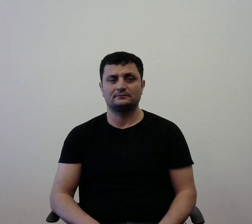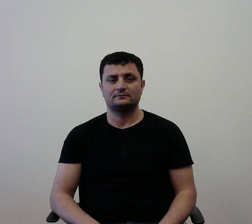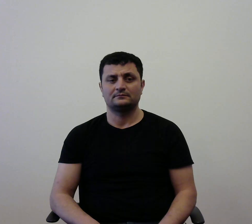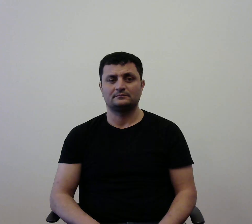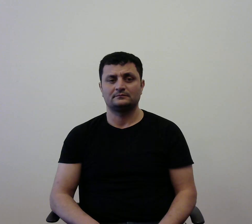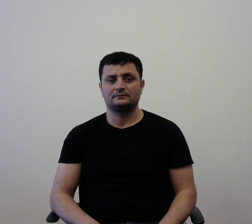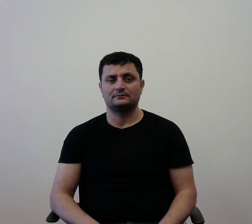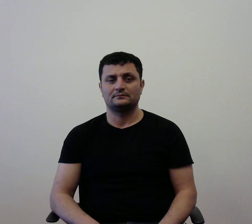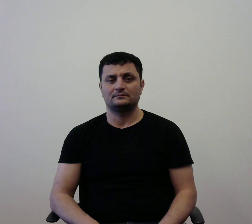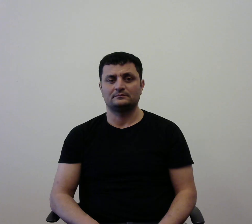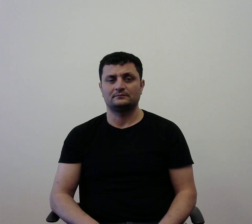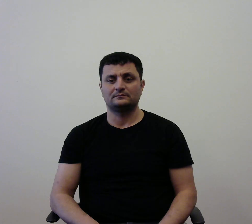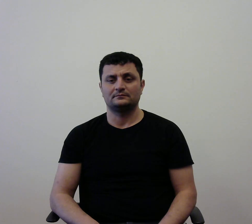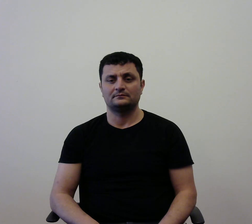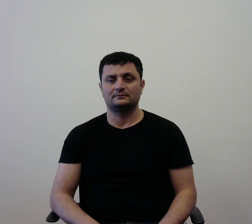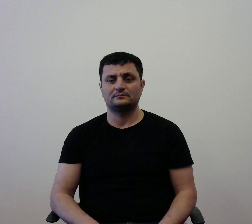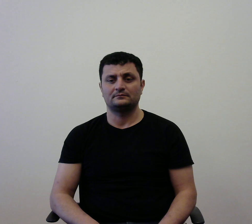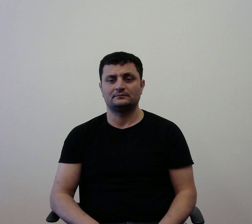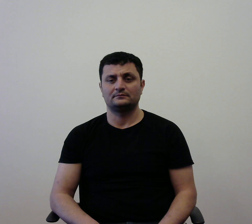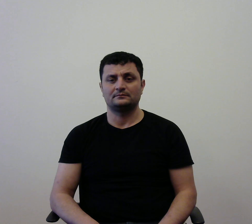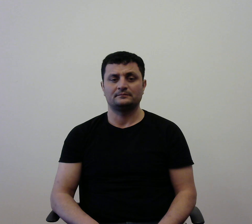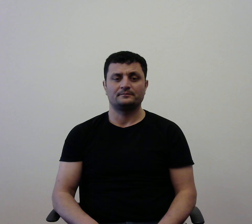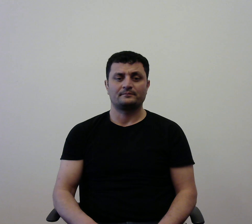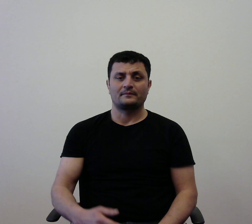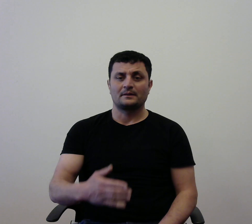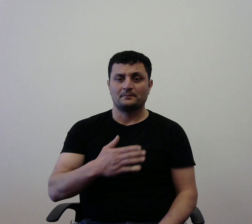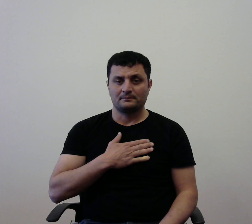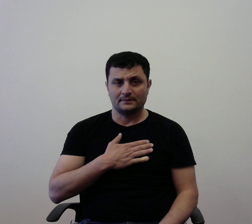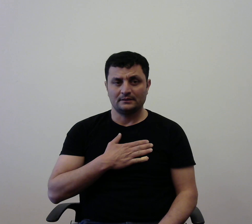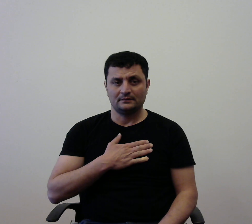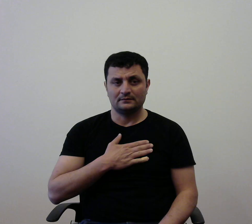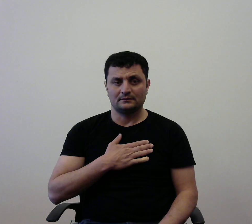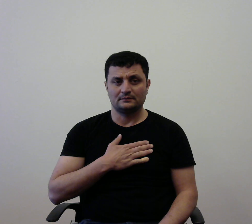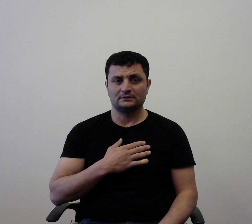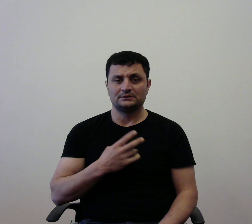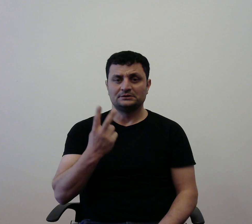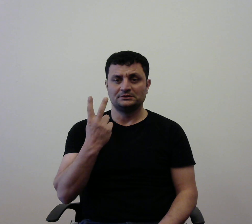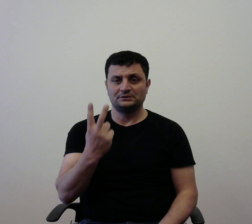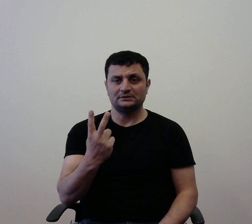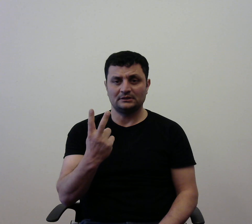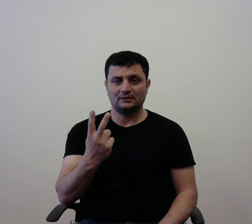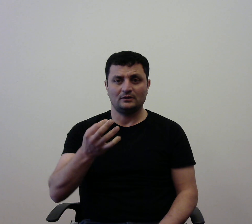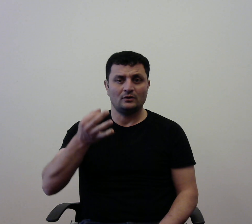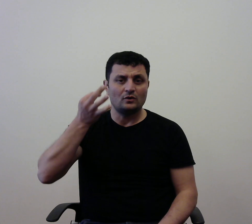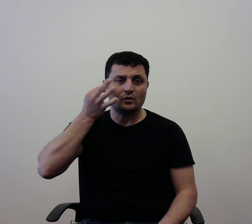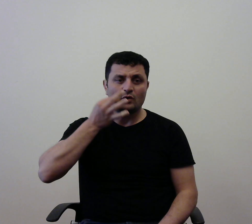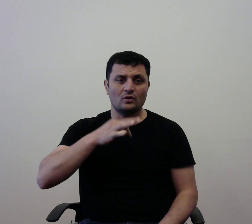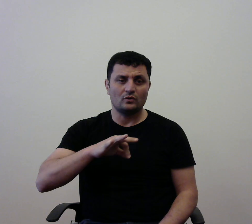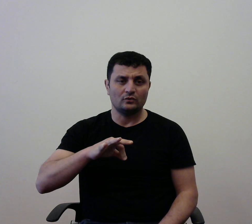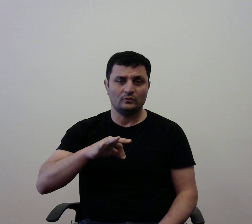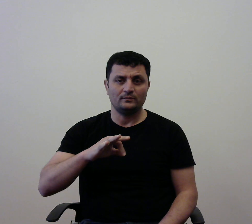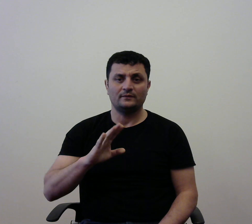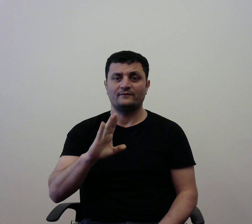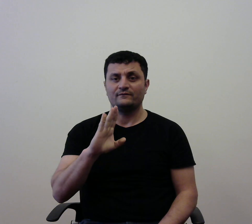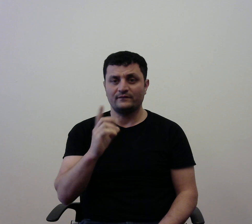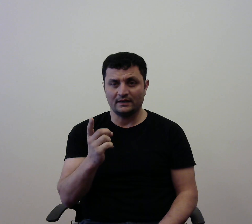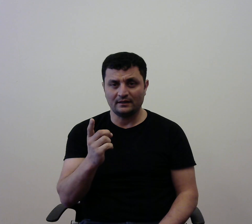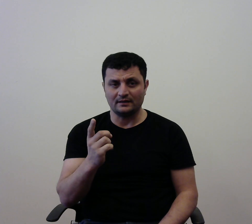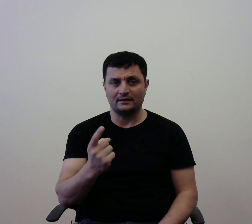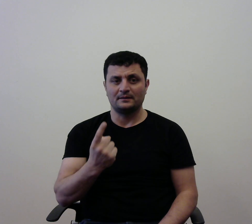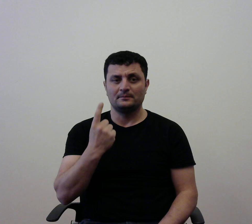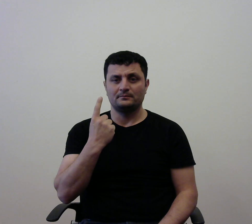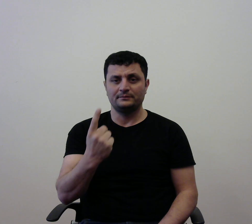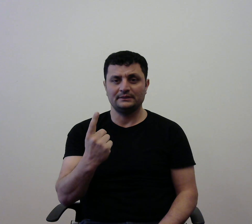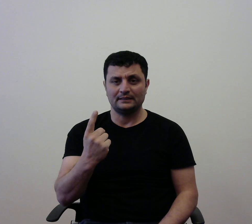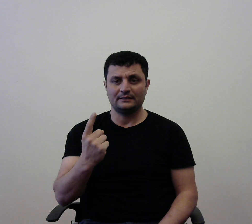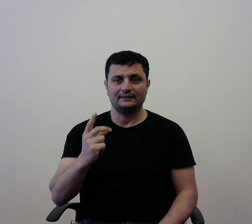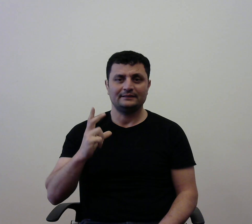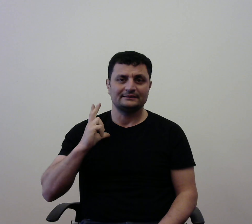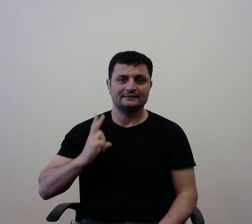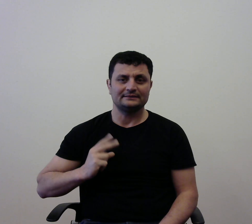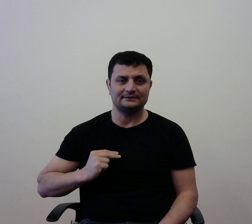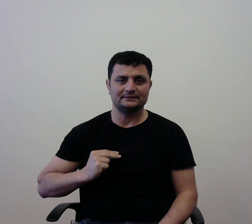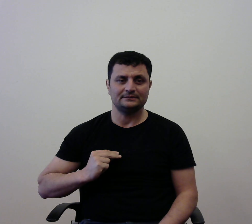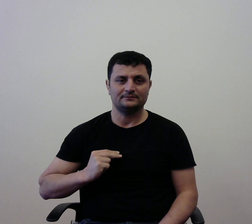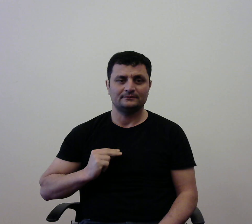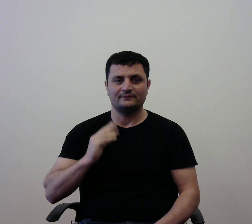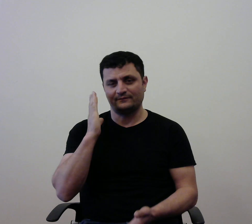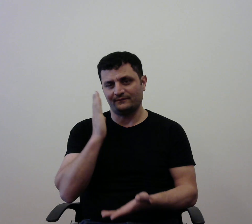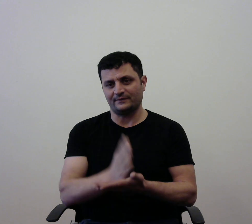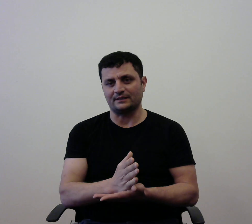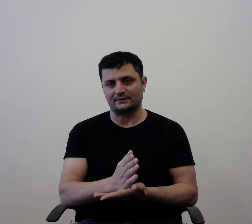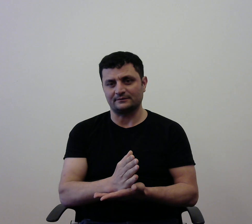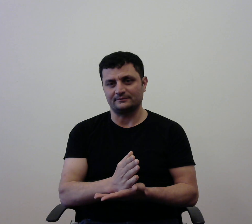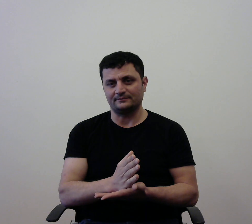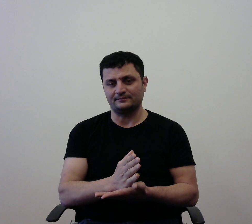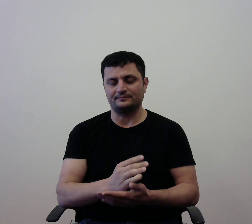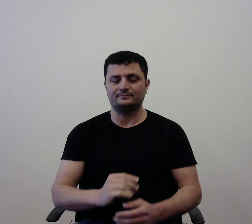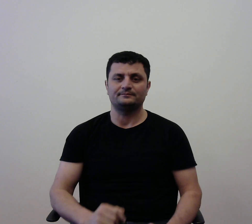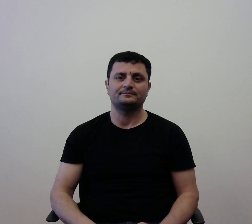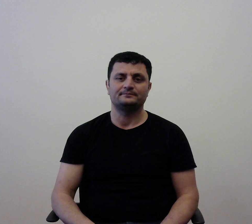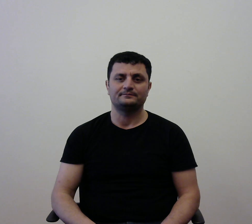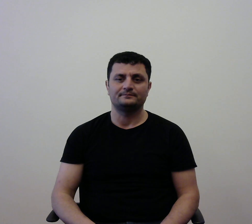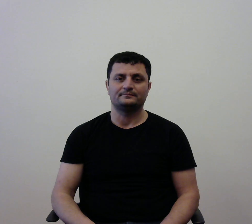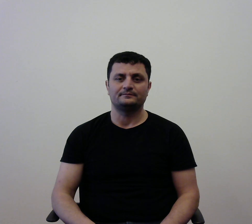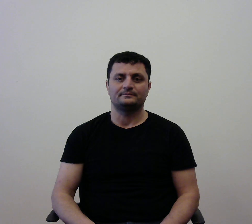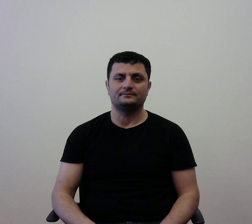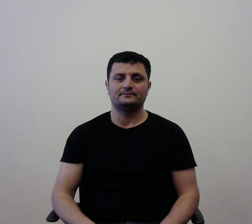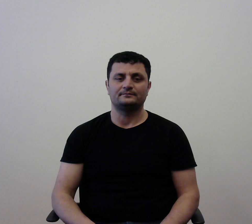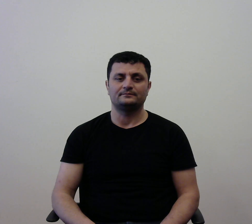Mənim 2 oğlum və 1 qızım var